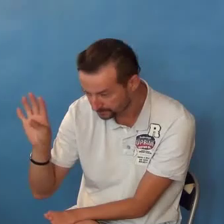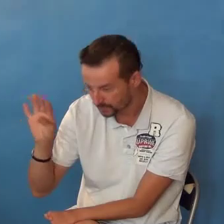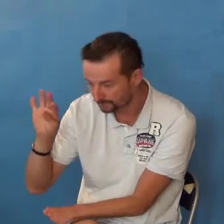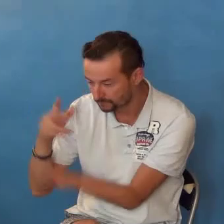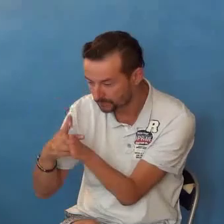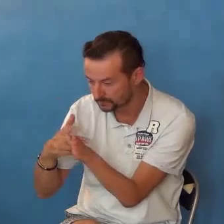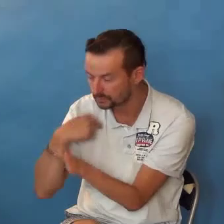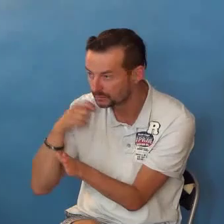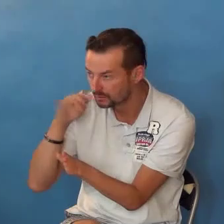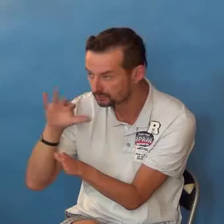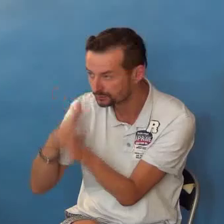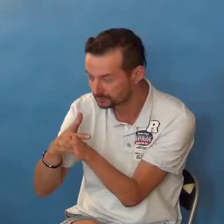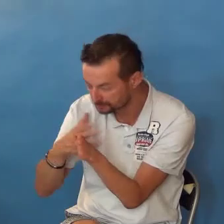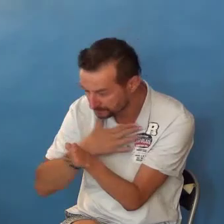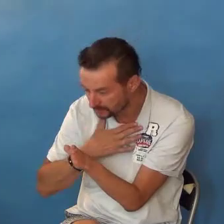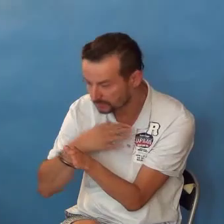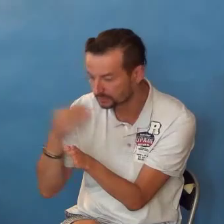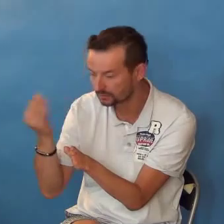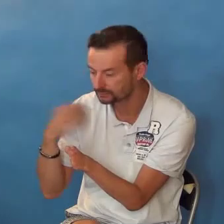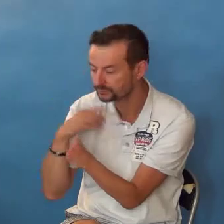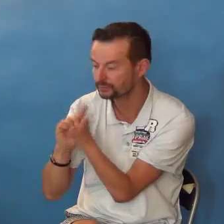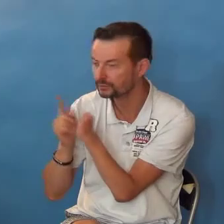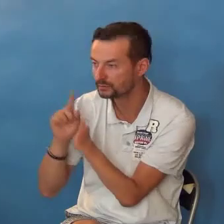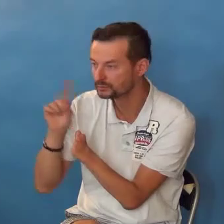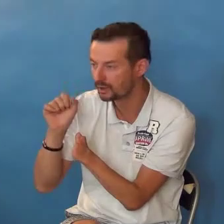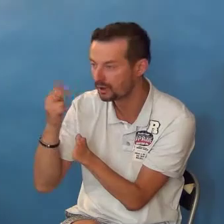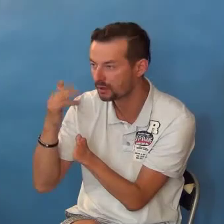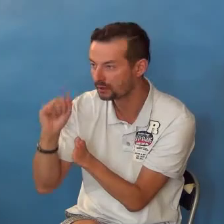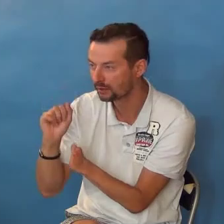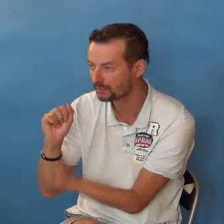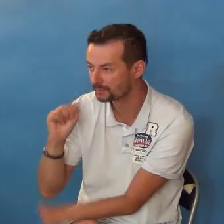Trzydzieści... Ja trzydzieści po czwartej spotykam się z Anią.